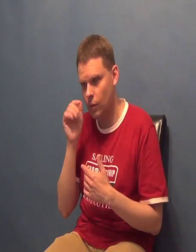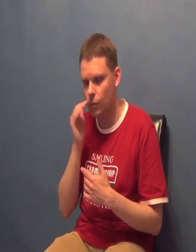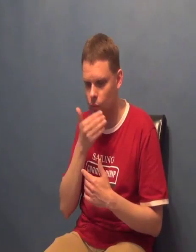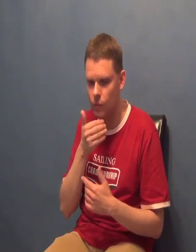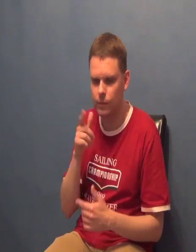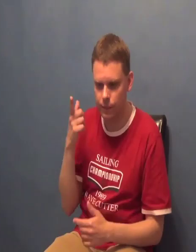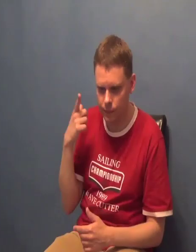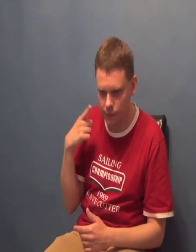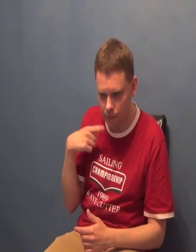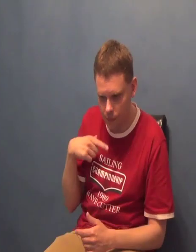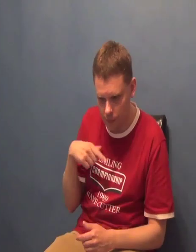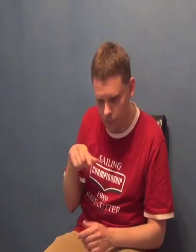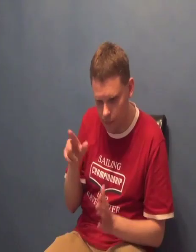Po południu, aha.